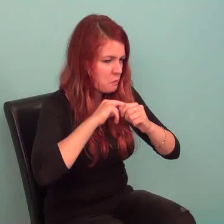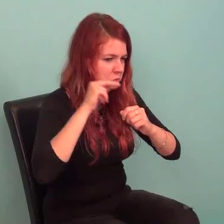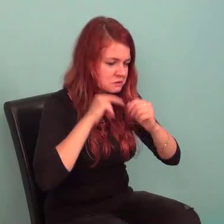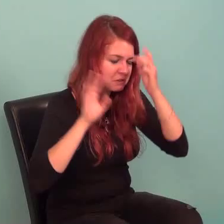Dobra.